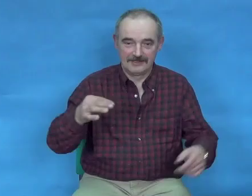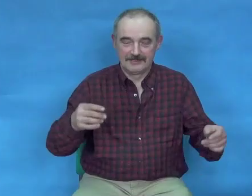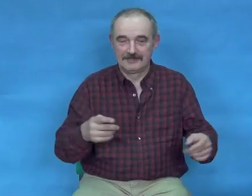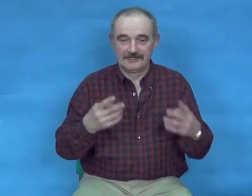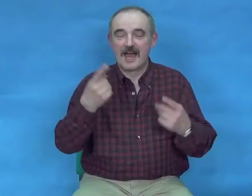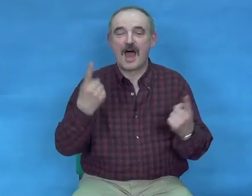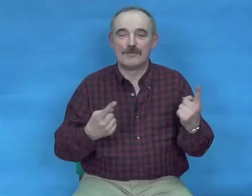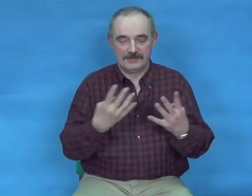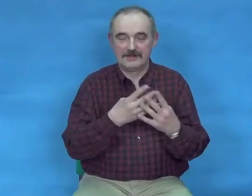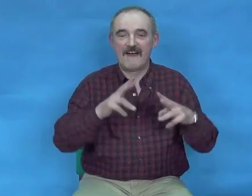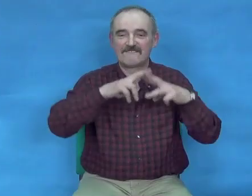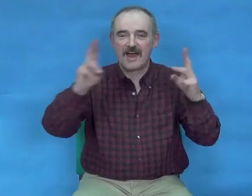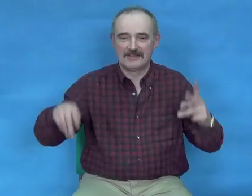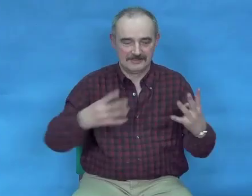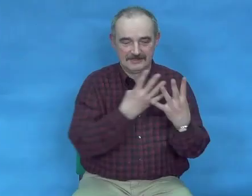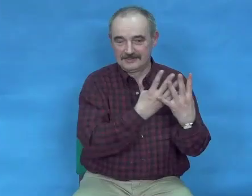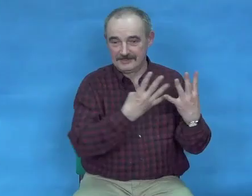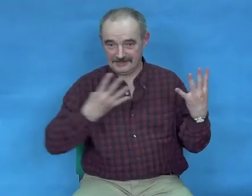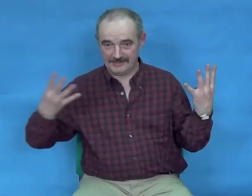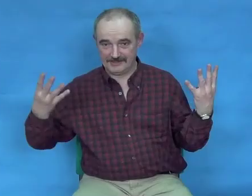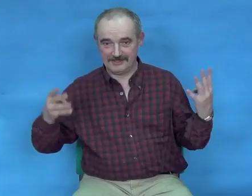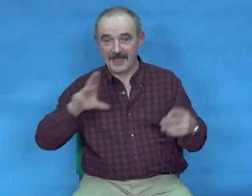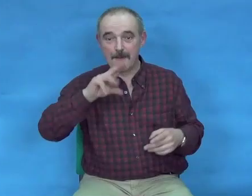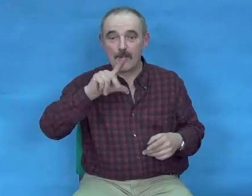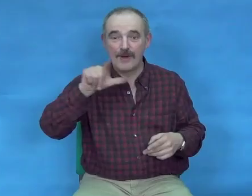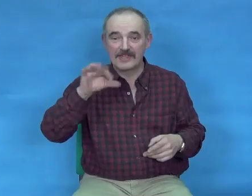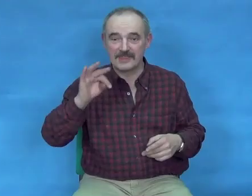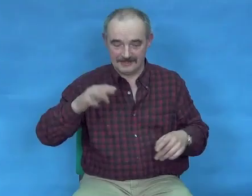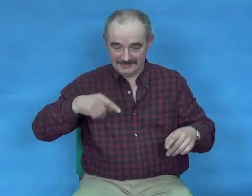W ogrodzie przy willi stał płot.